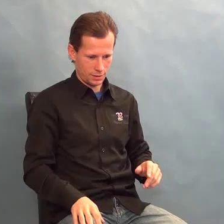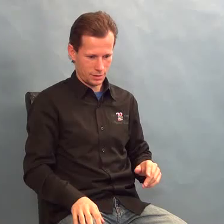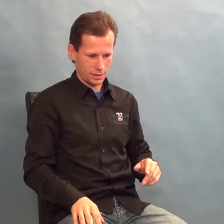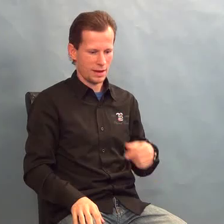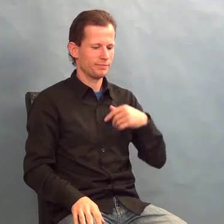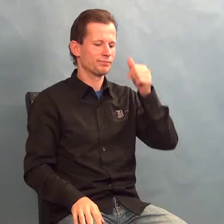Nie mogę.